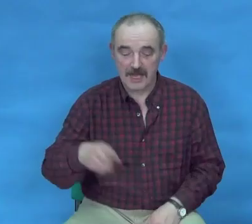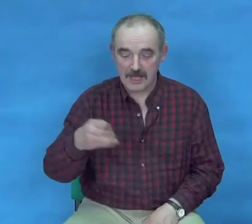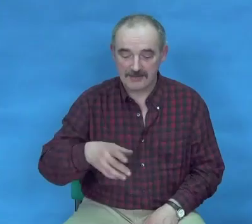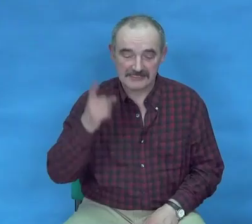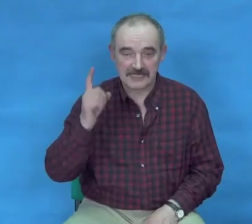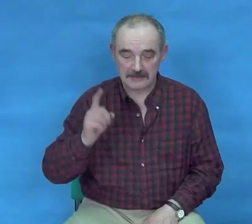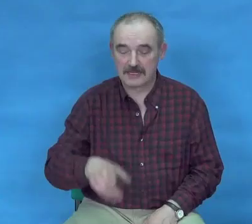Zakaz mycia pod prysznicem.